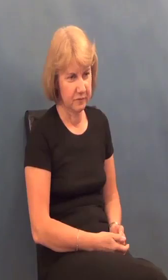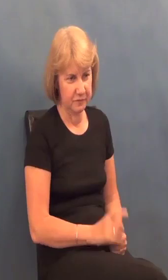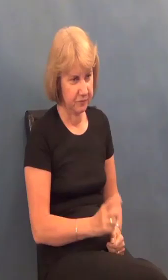Nie wolno.